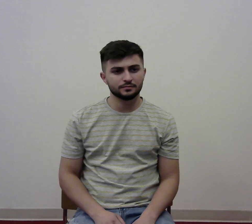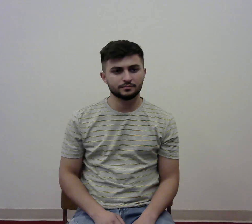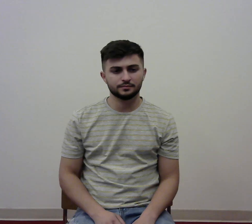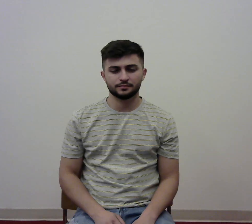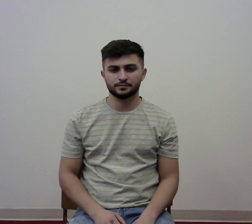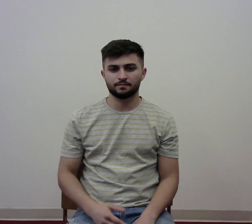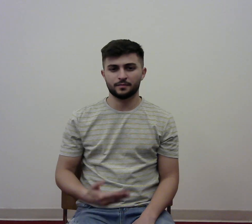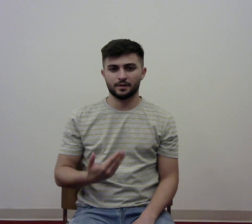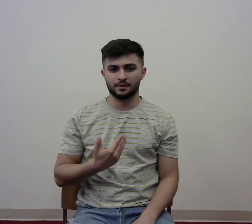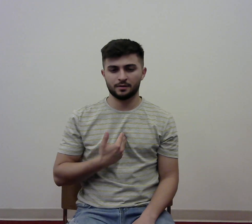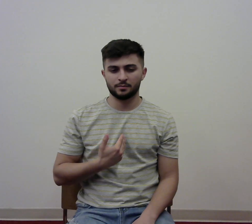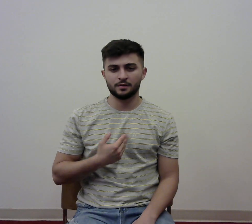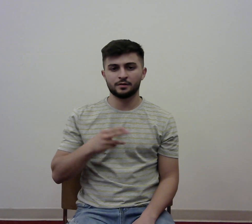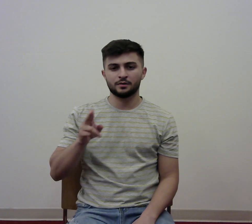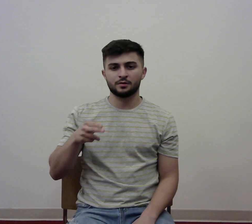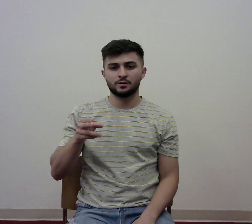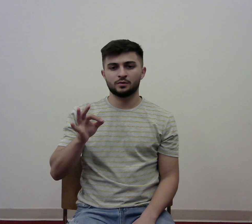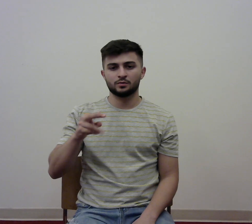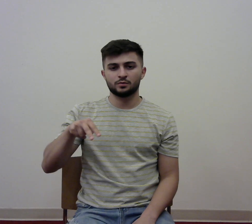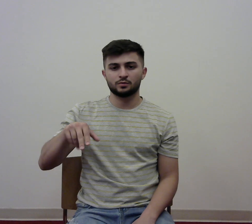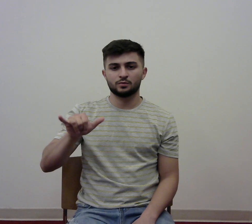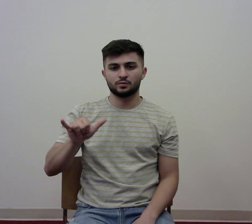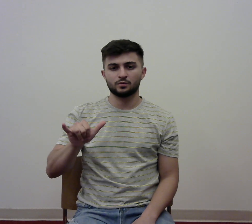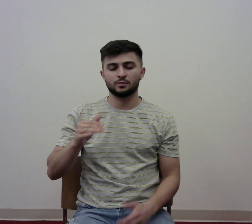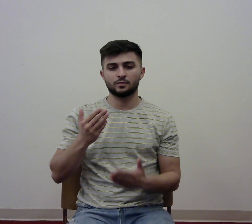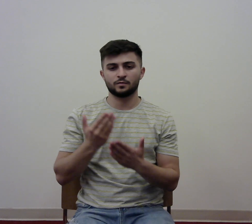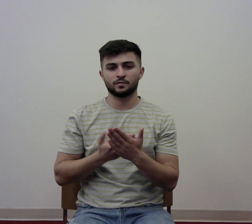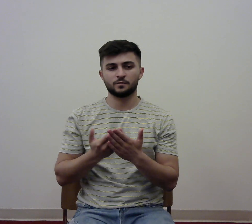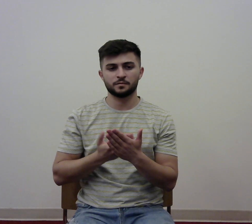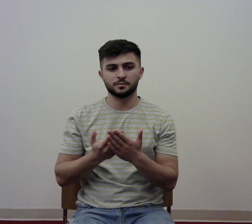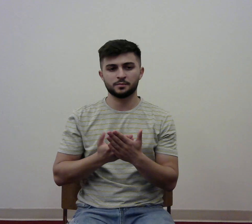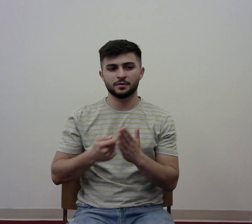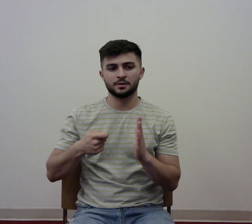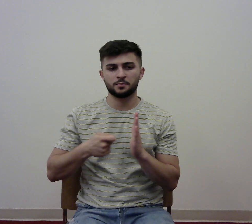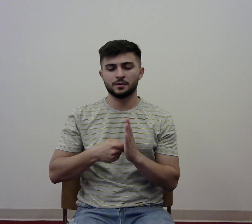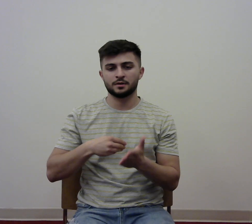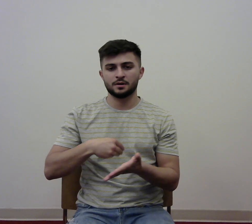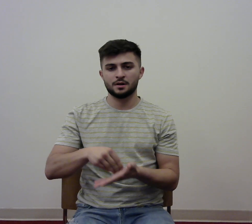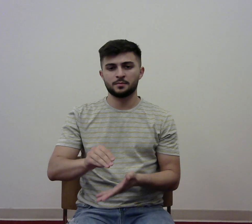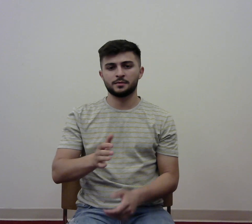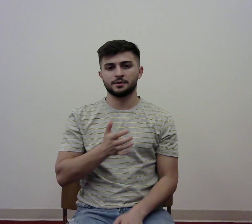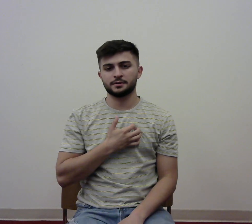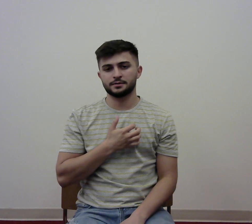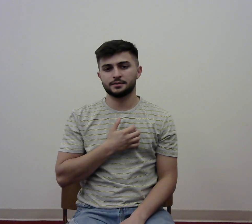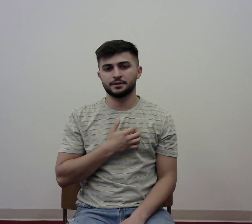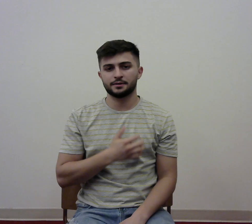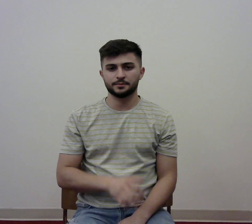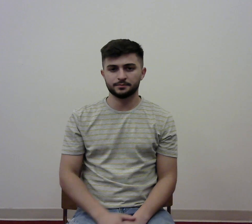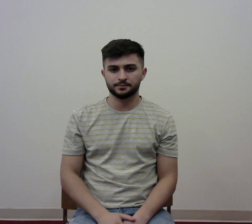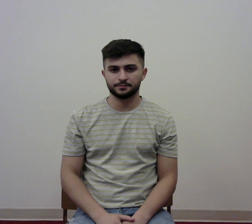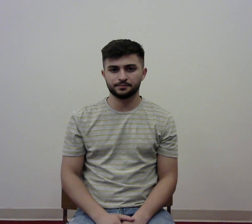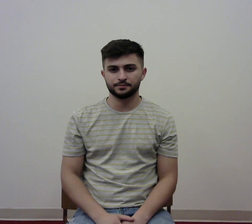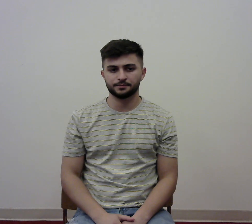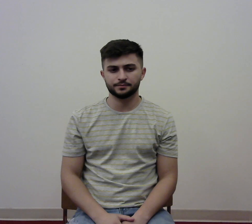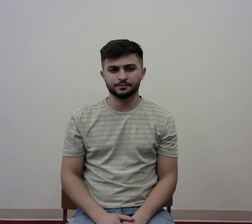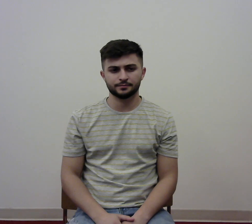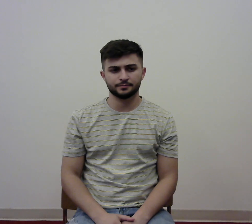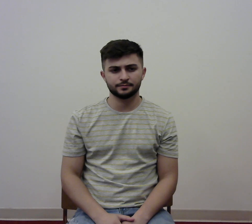Mən "Dolu" filminə bilet almaq istəyirəm